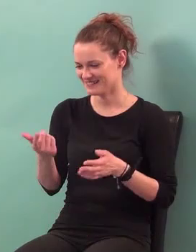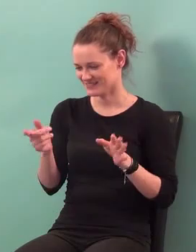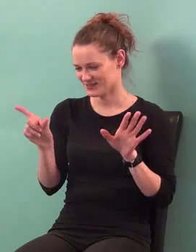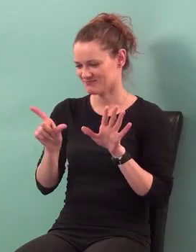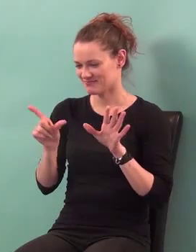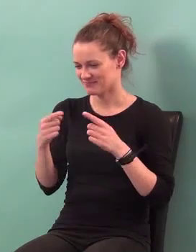Siódma pasuje.